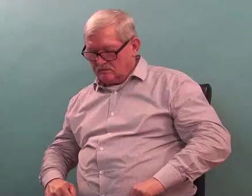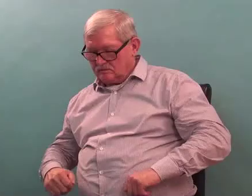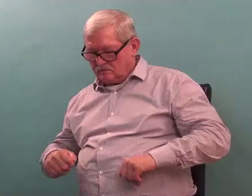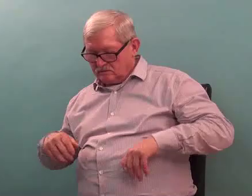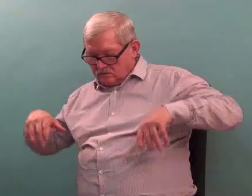Macha rękami.